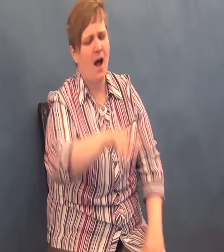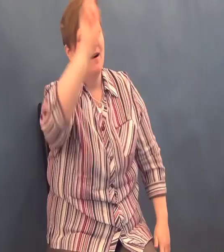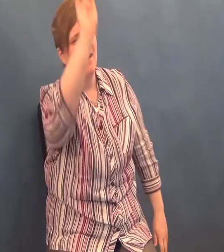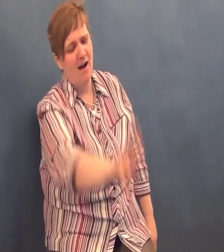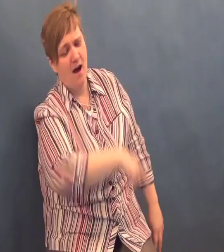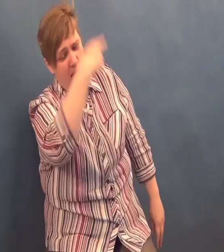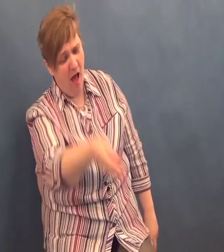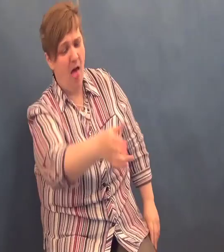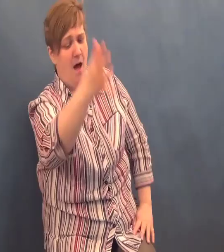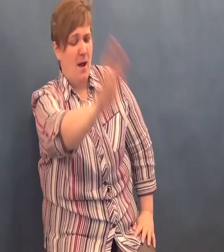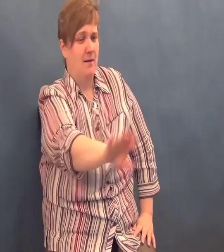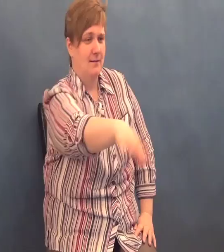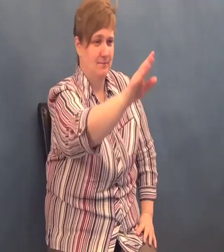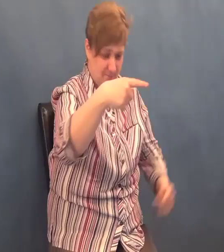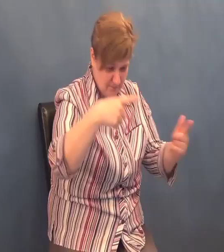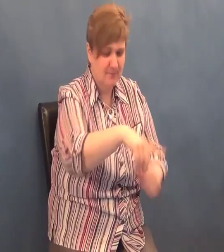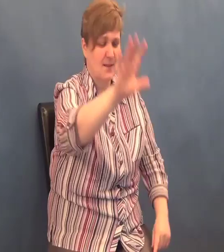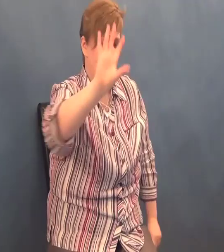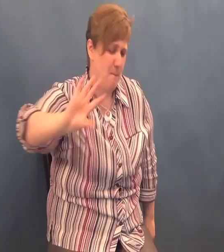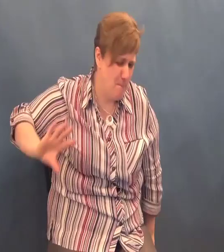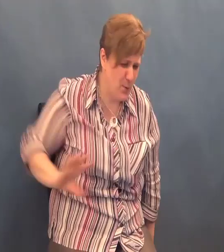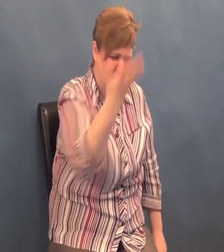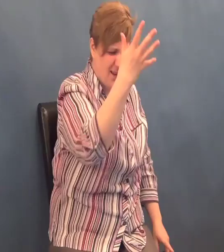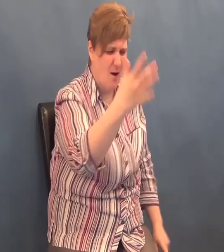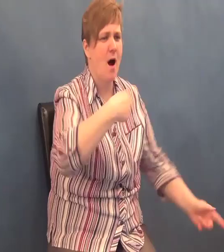Następny to piąty.